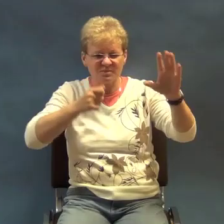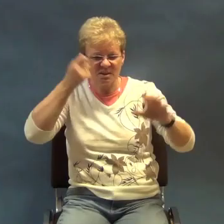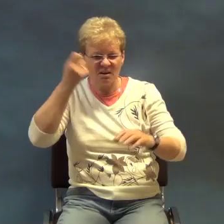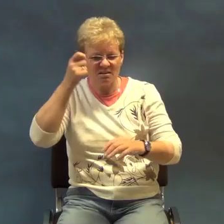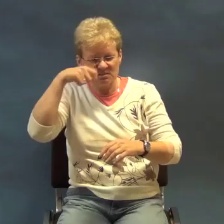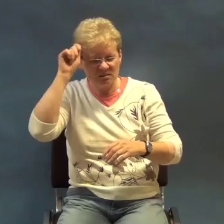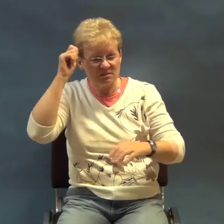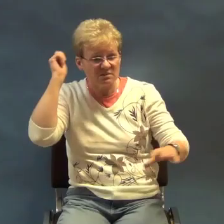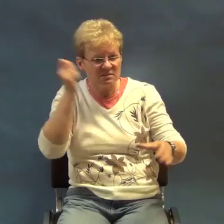Strażak chce wyważyć drzwi toporem, ale nic się nie dzieje.